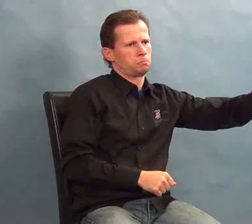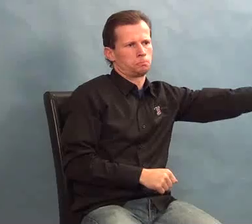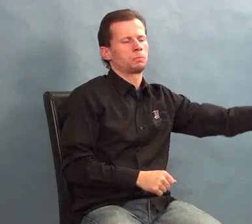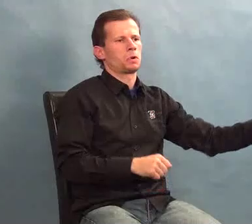Pan zostaje sam.